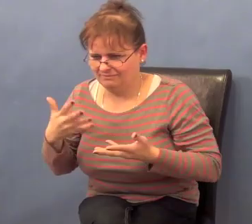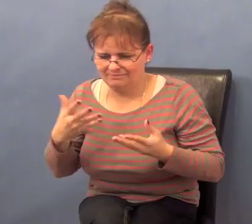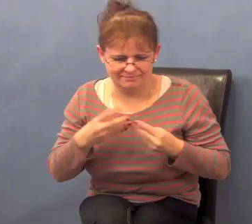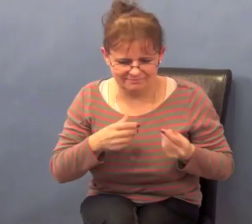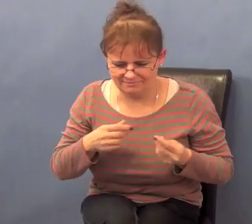Zniknął.